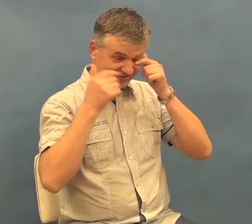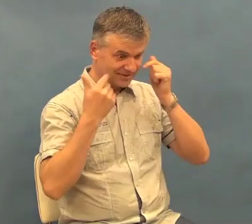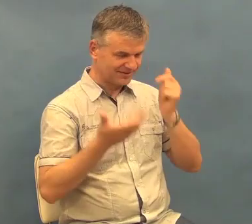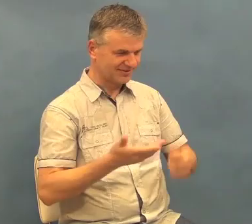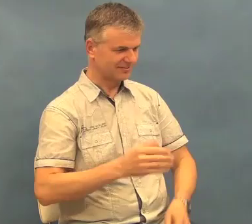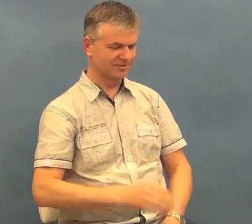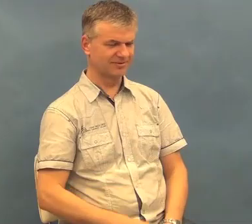Nie ma jeszcze.